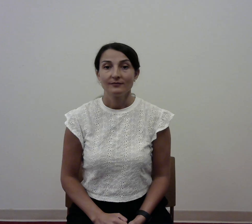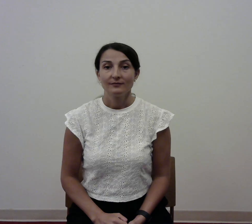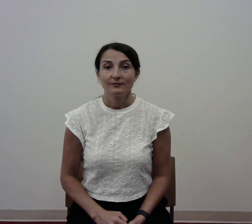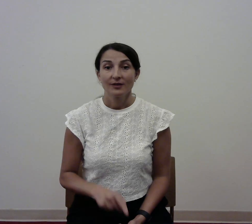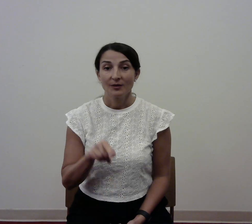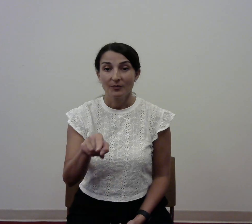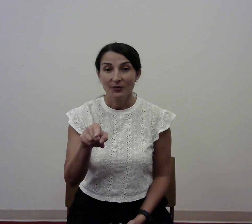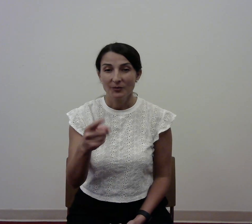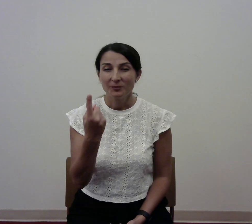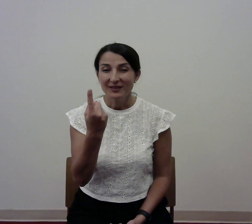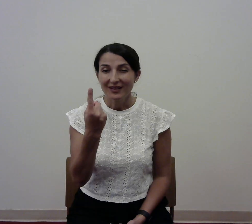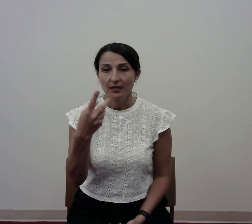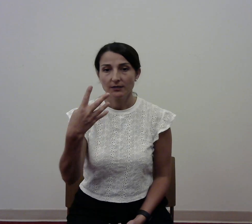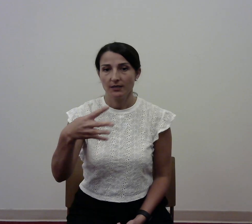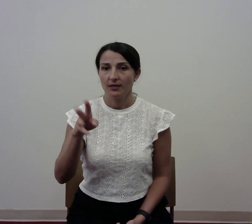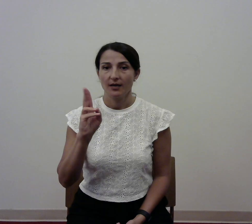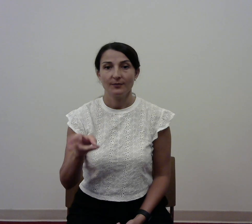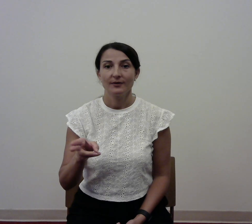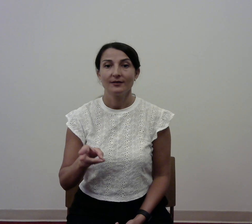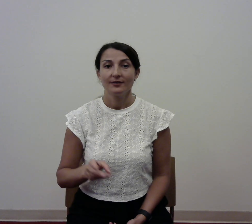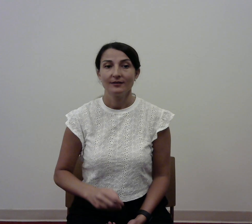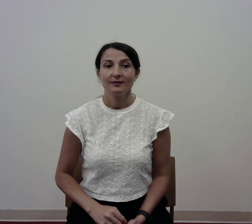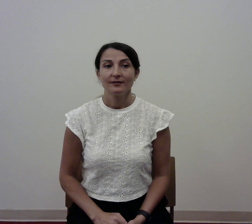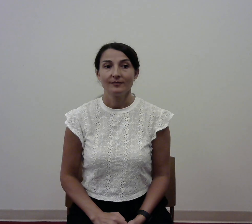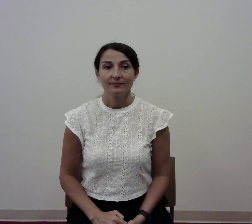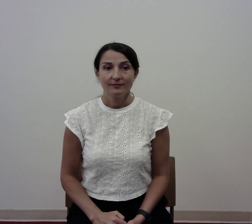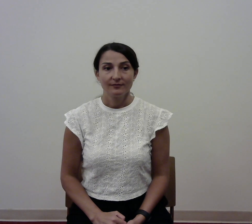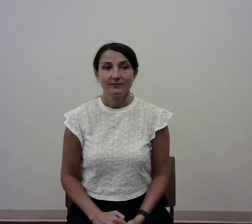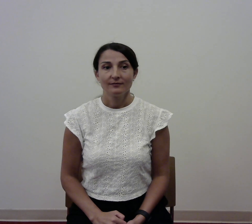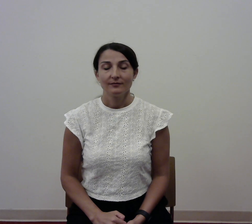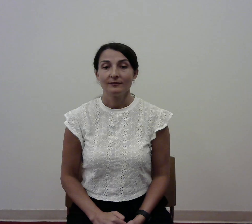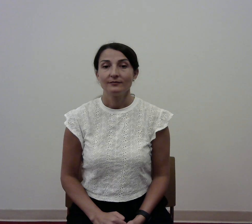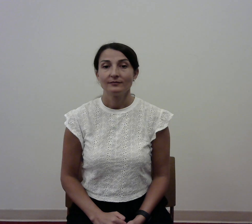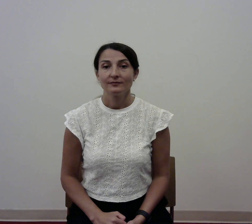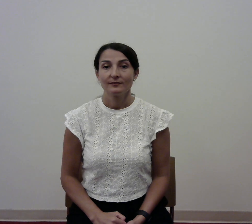Bunun bir dənəsi 40 qəpikdir